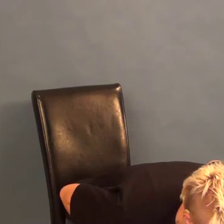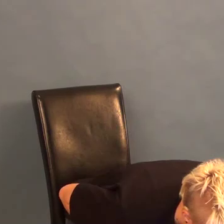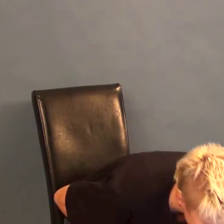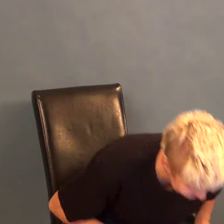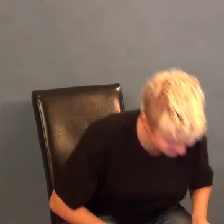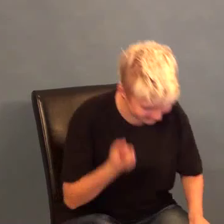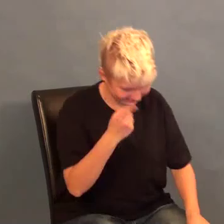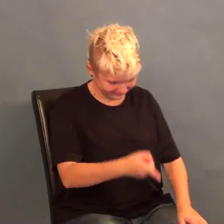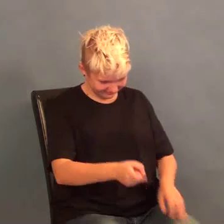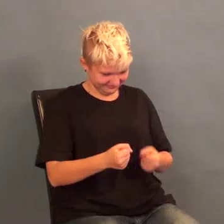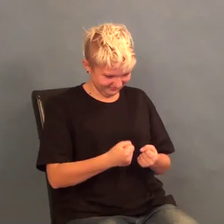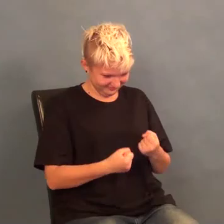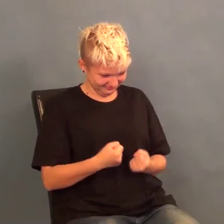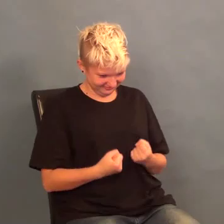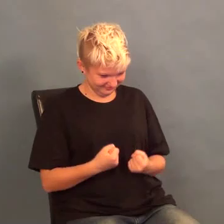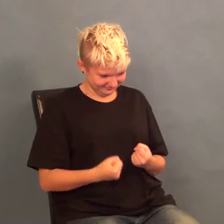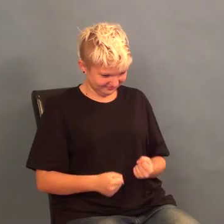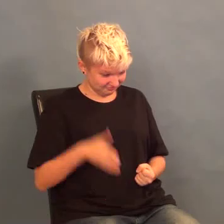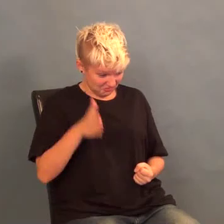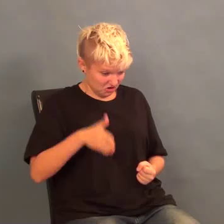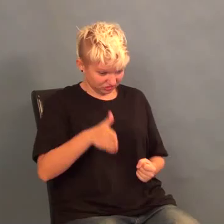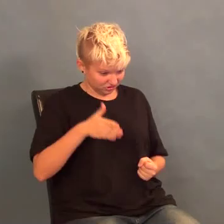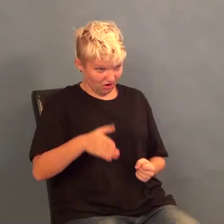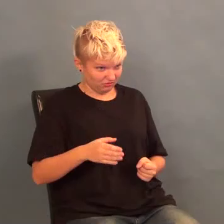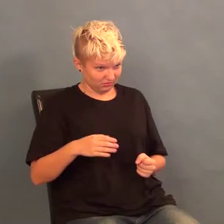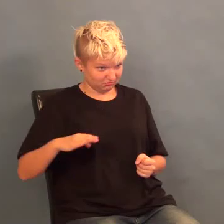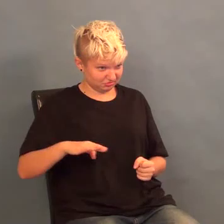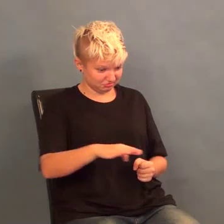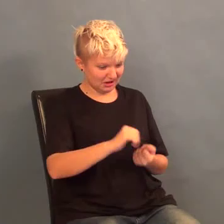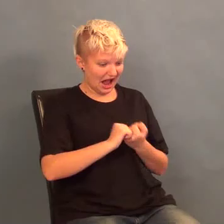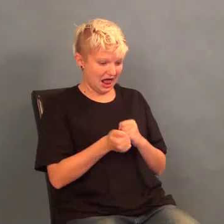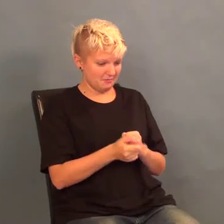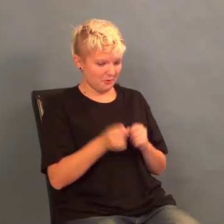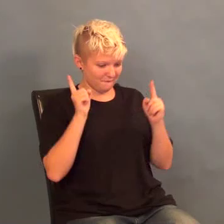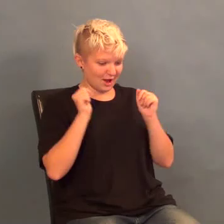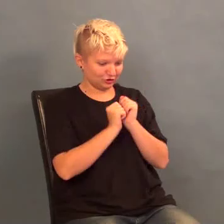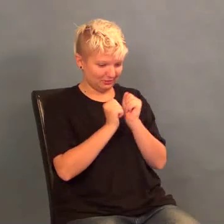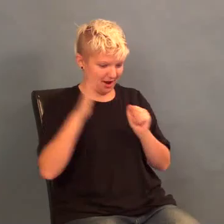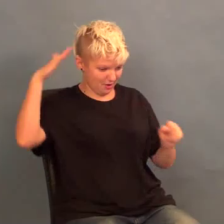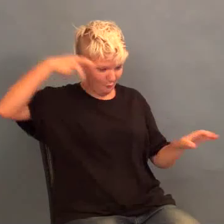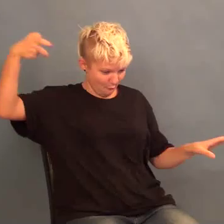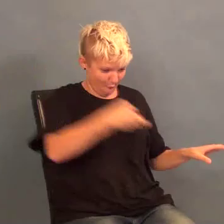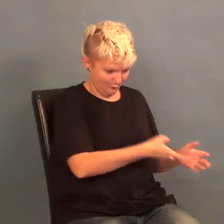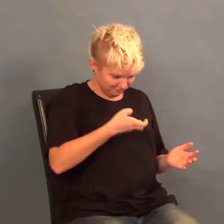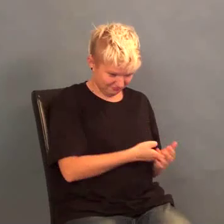Dziwnie, że jest tam samochód. Może to pociąg nadjeżdżający, albo ktoś z gór zjeżdża czymś i w coś uderza, nie wiem.